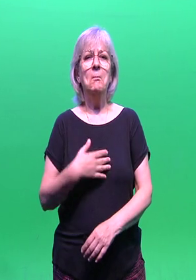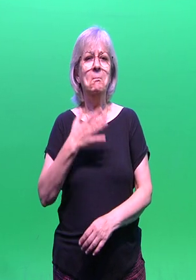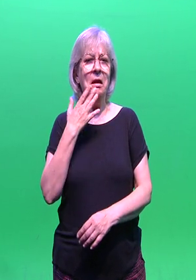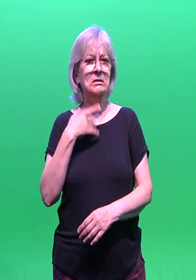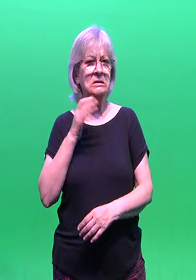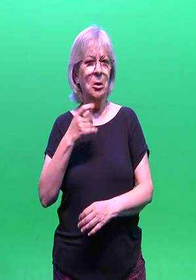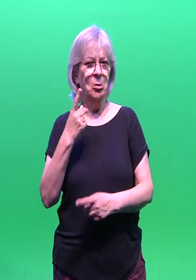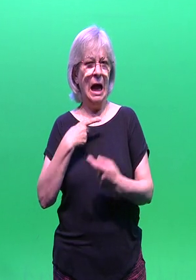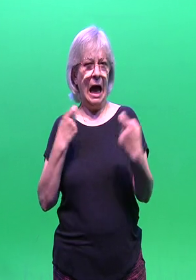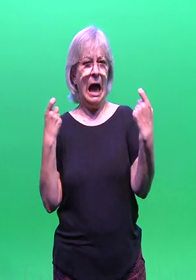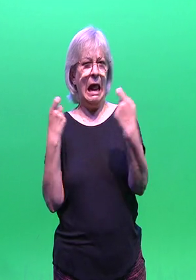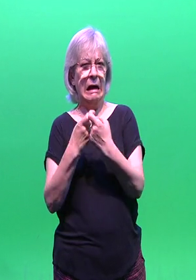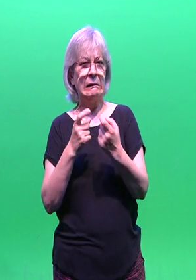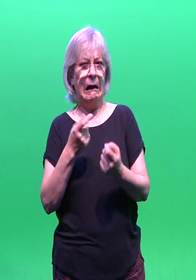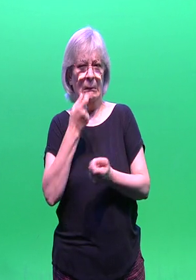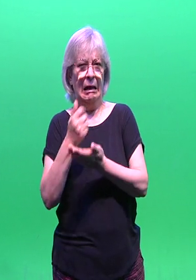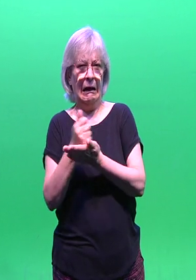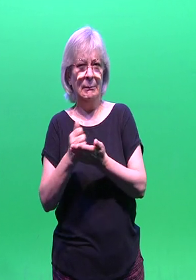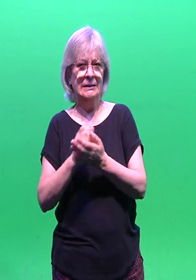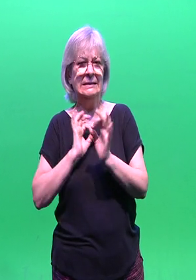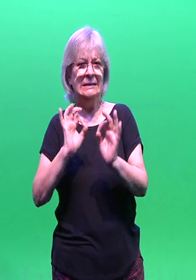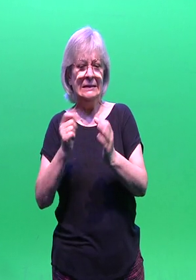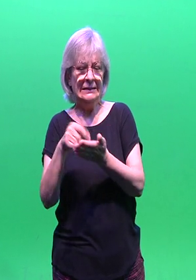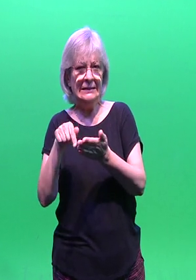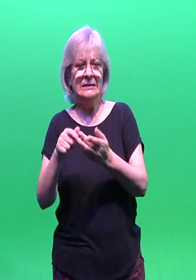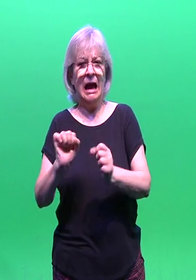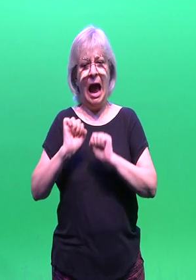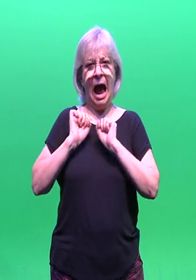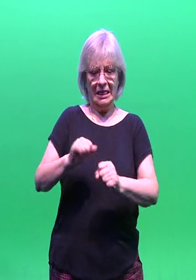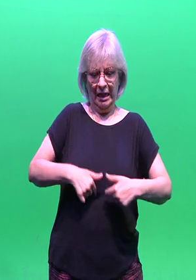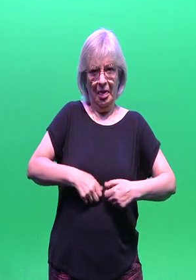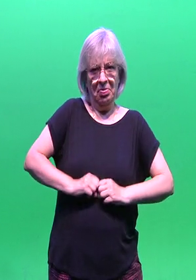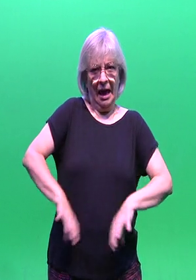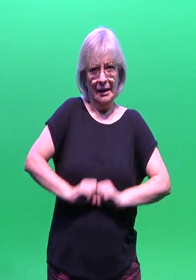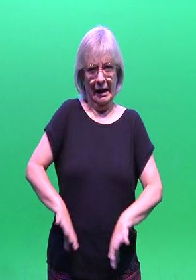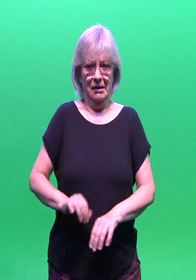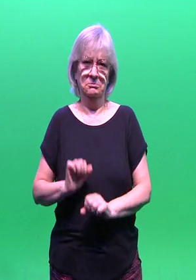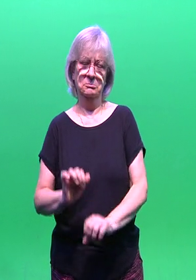Em sembla que sí que tinc al·lèrgia a un medicament, perquè quan el prenc tinc diarrea.